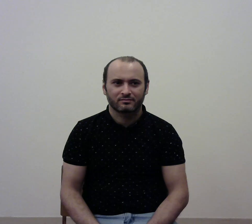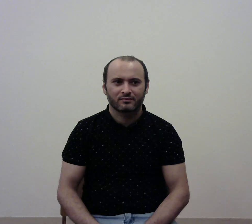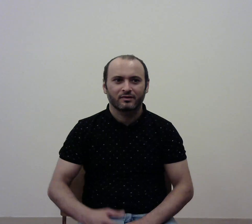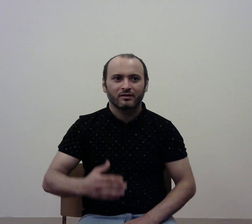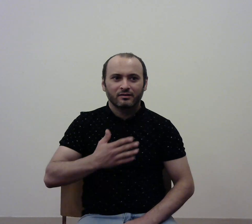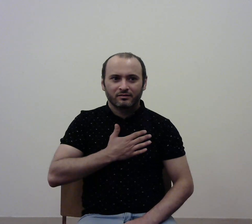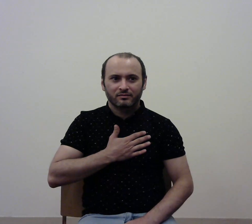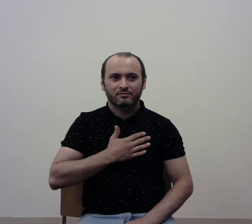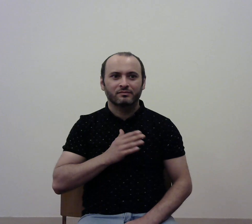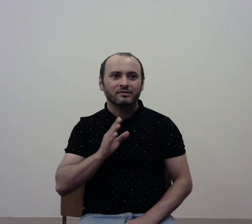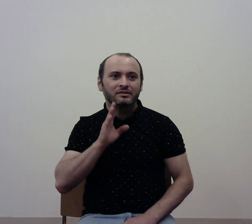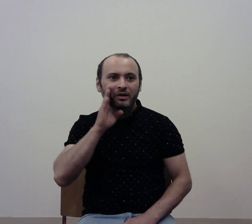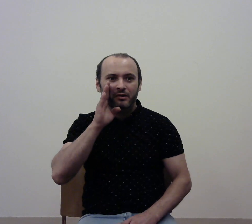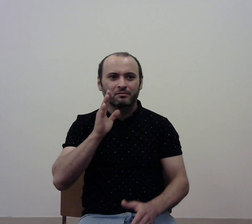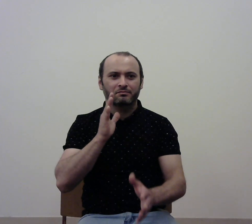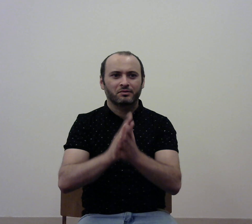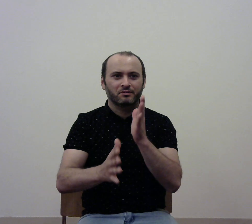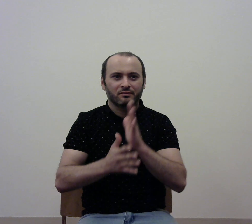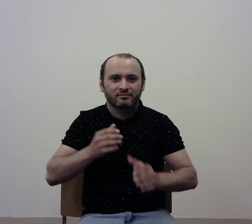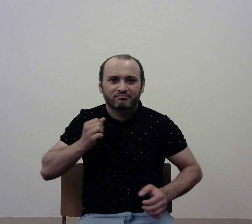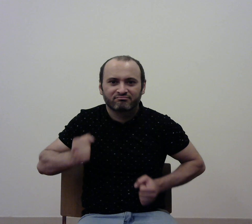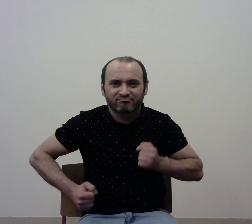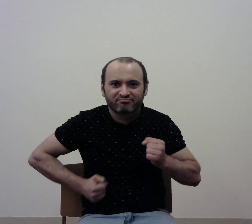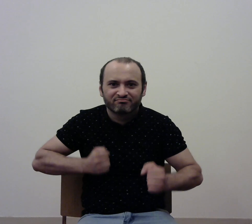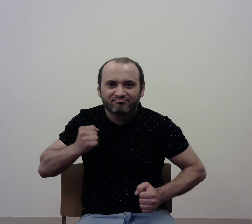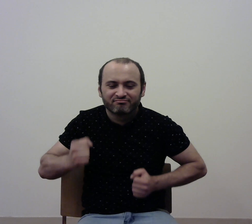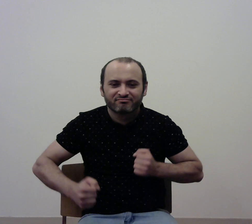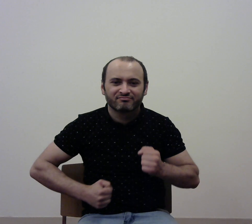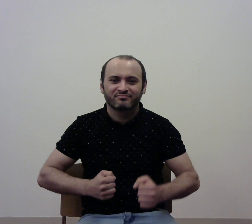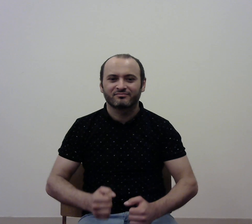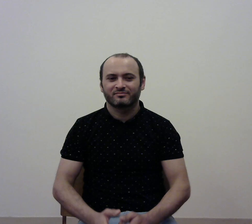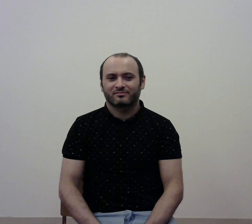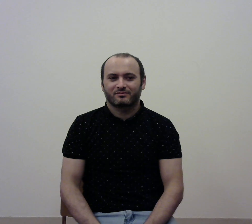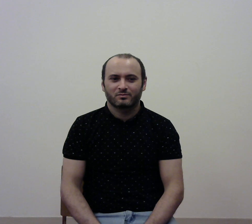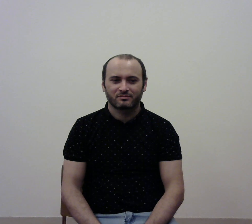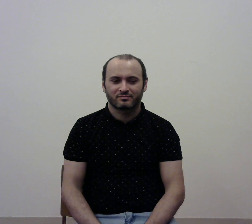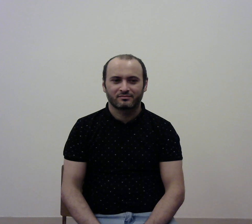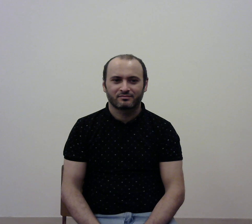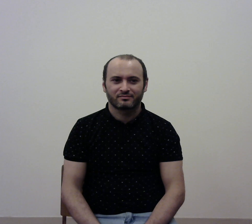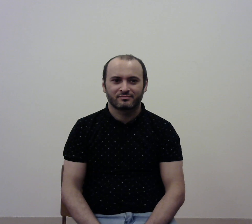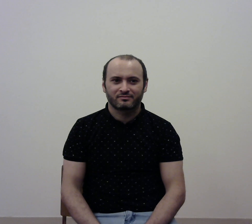Mən səhərlər bulvarda qaçıram